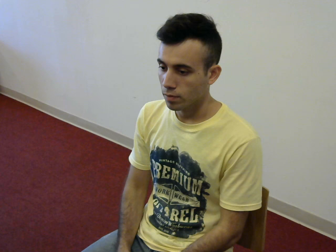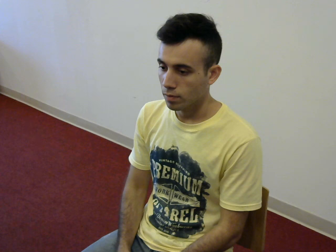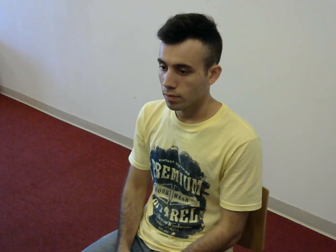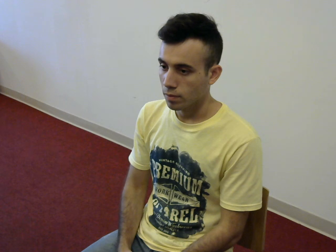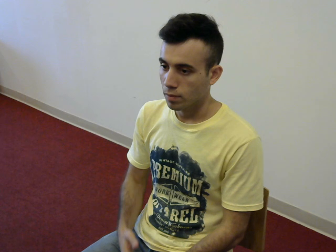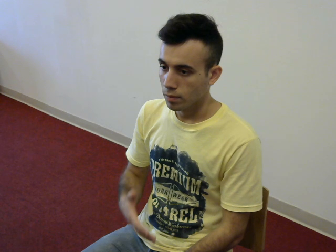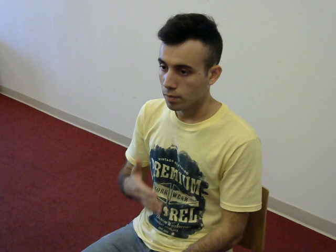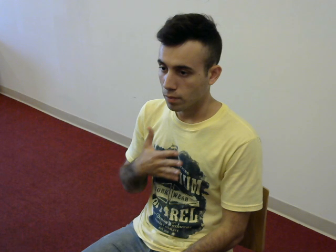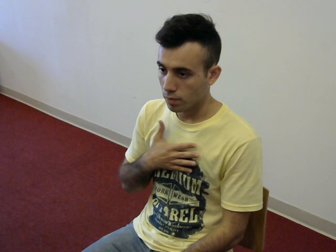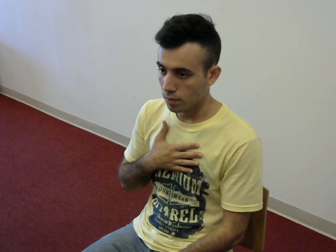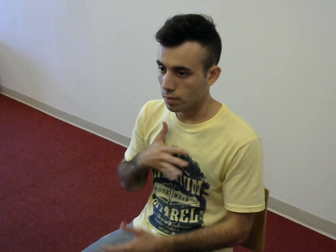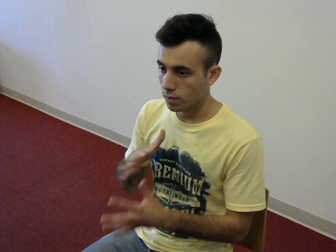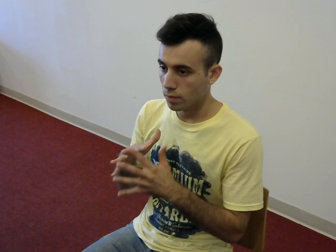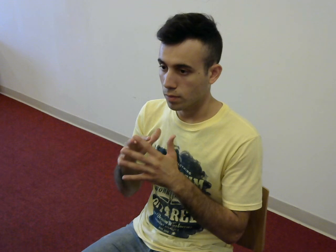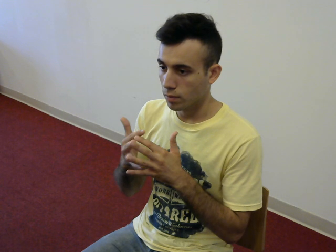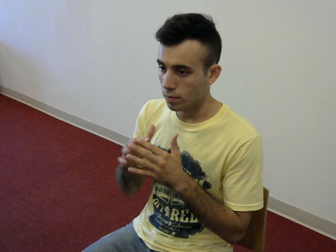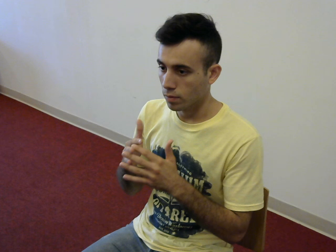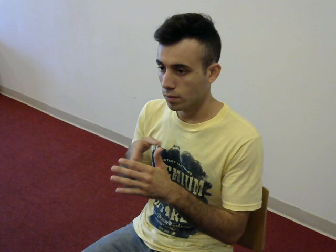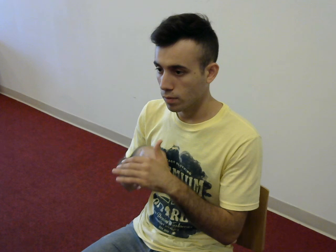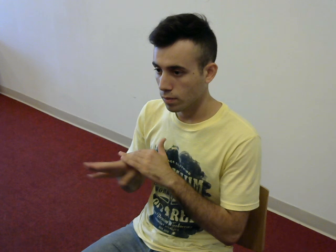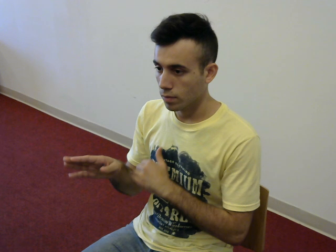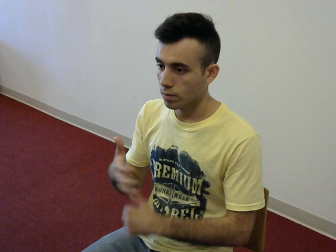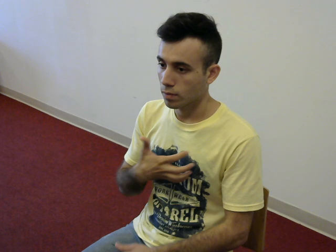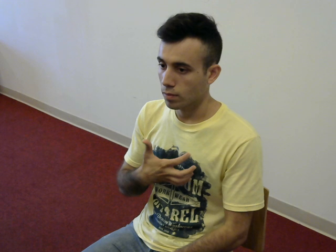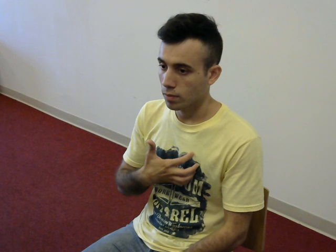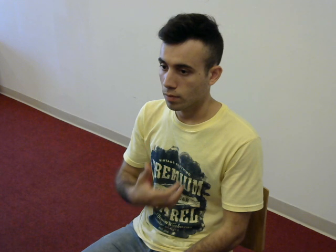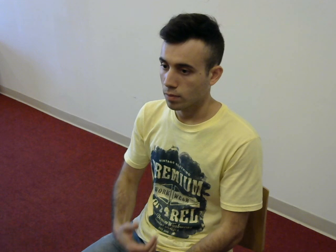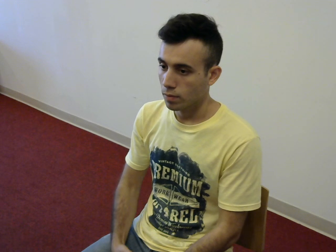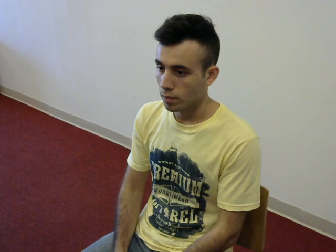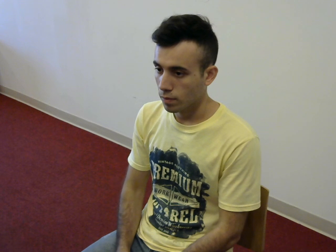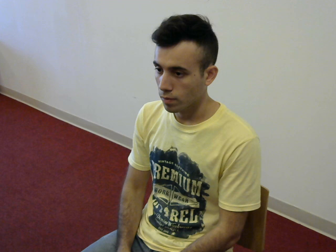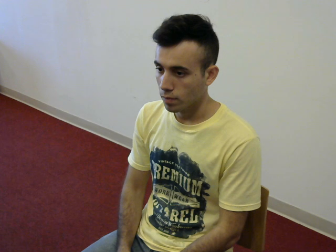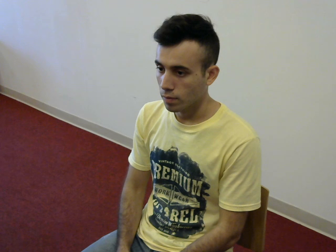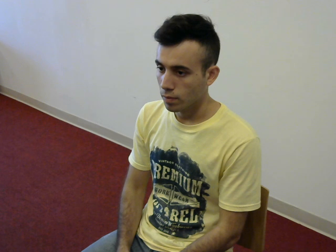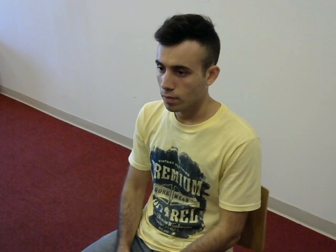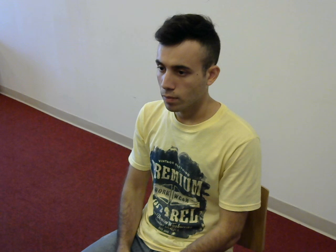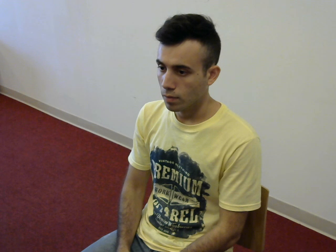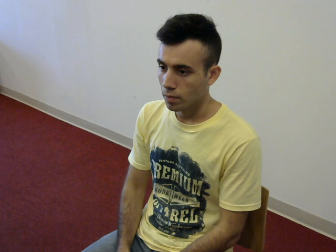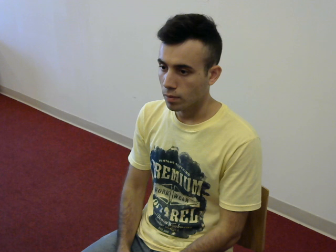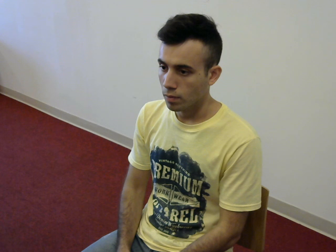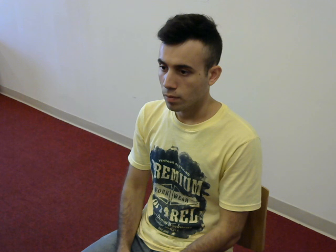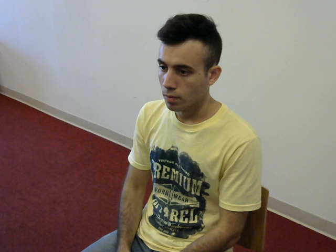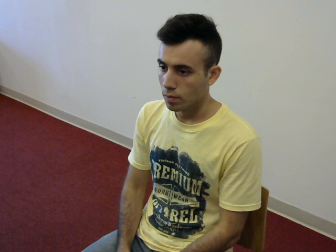Mən kəndə getmək istəyirəm